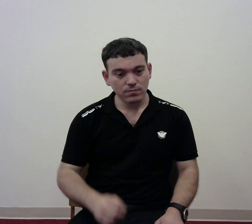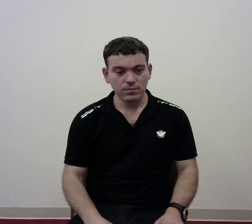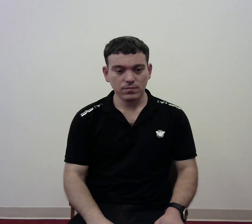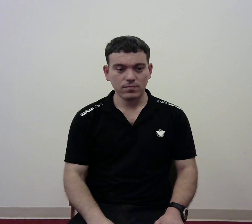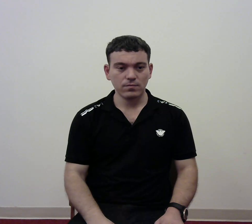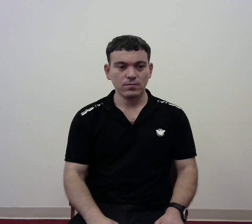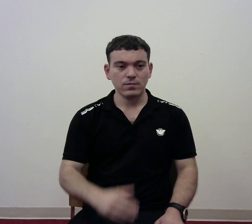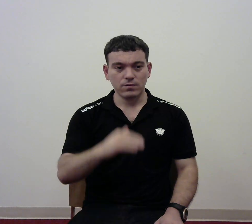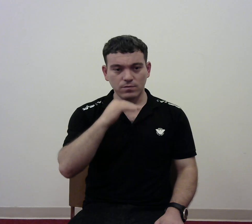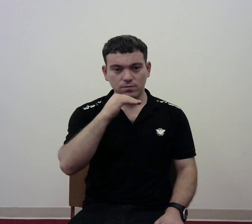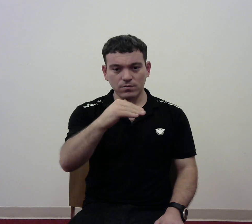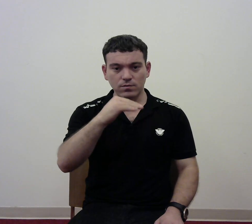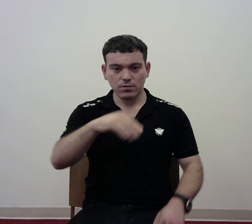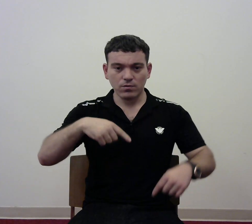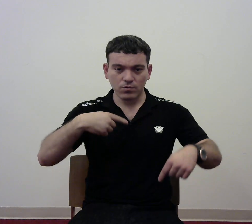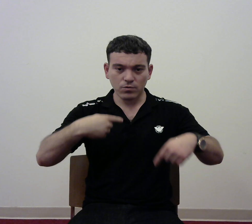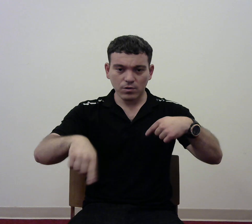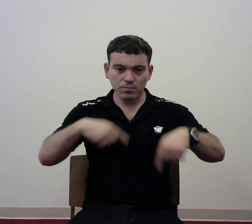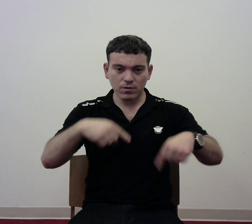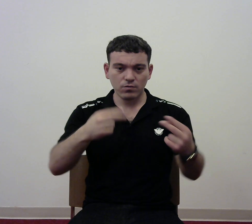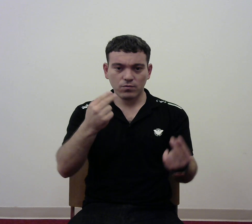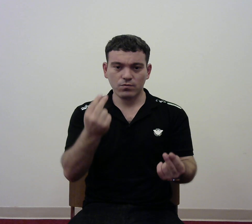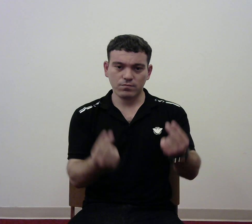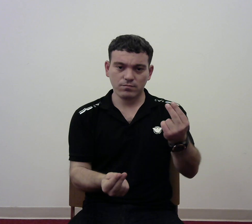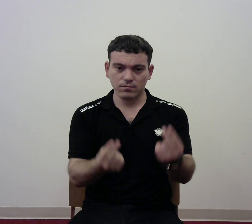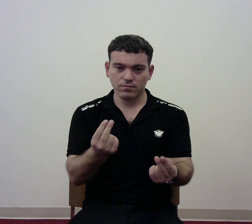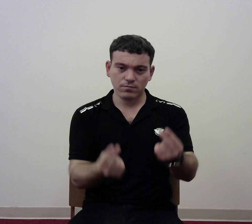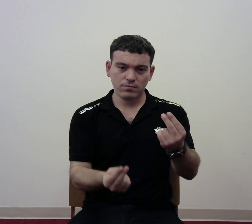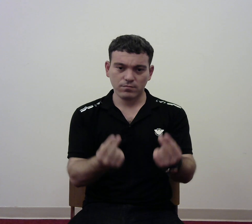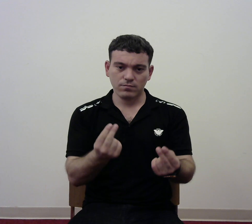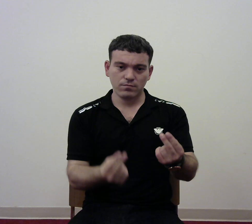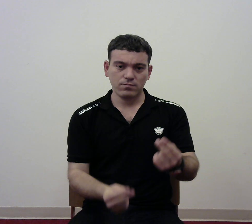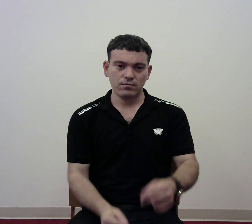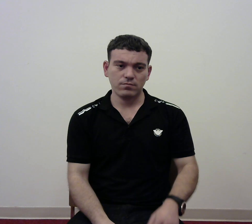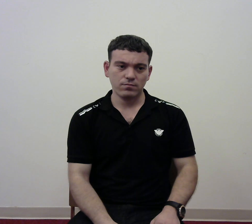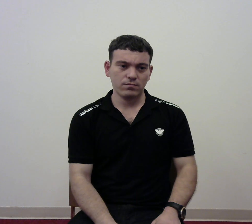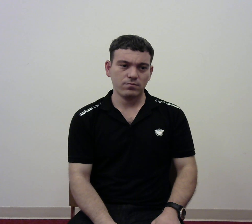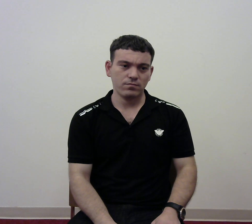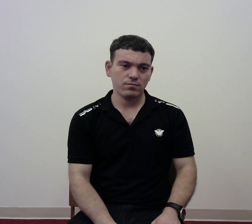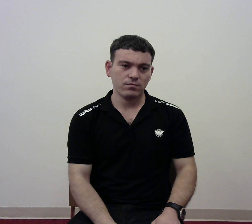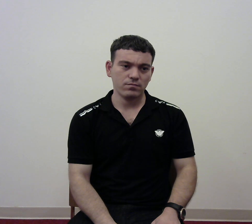Siz futbol oynayırsınız?